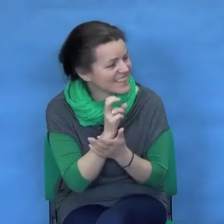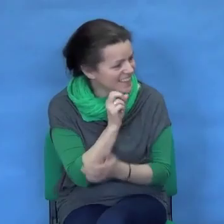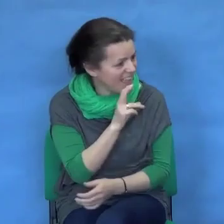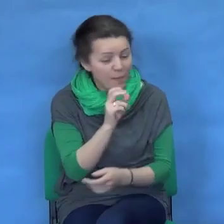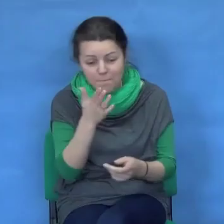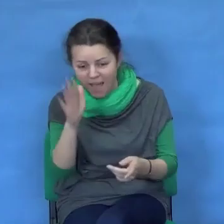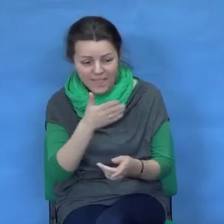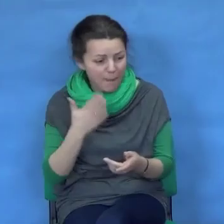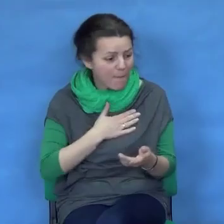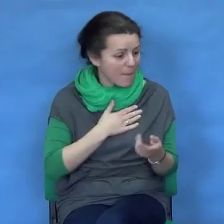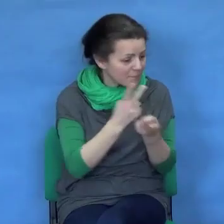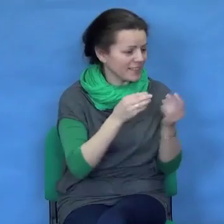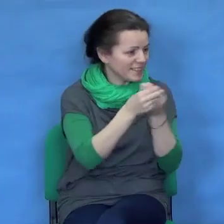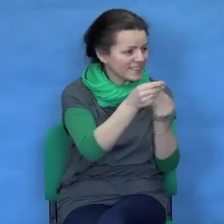Ktoś miał, inny nie miał, wymienialiśmy się.